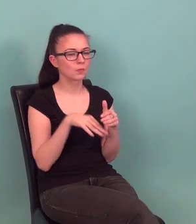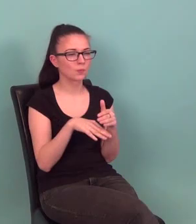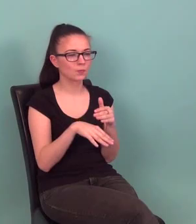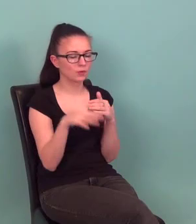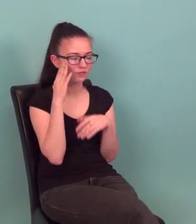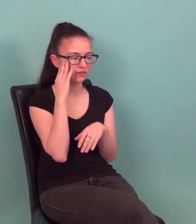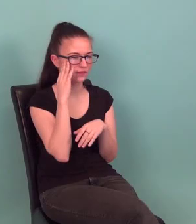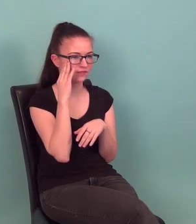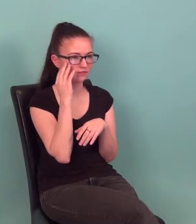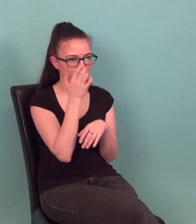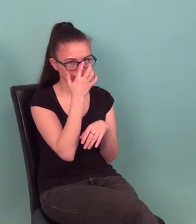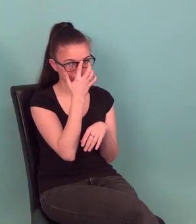Płynie woda, wiem.